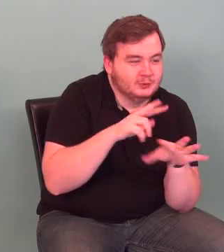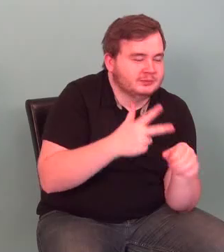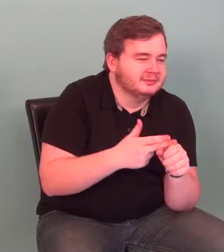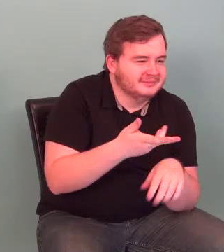Ósma trzydzieści.